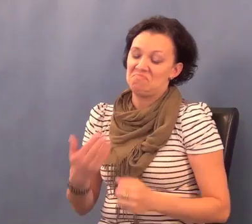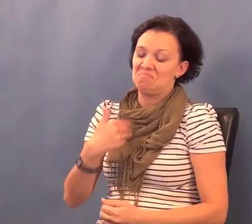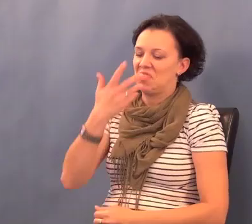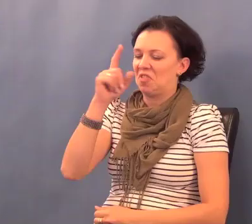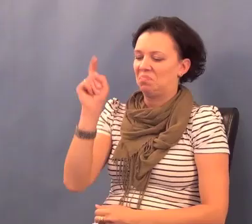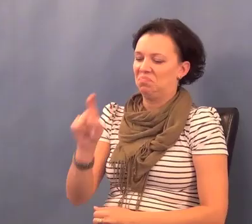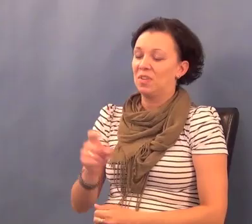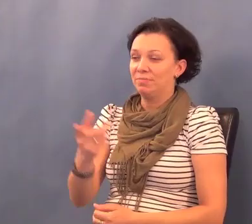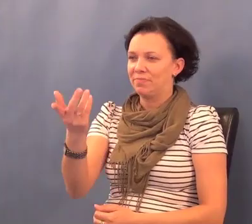Nie wiem.